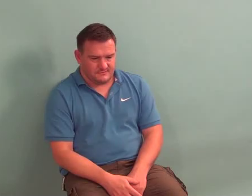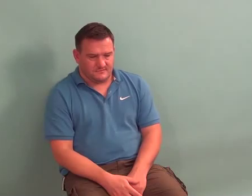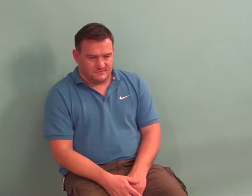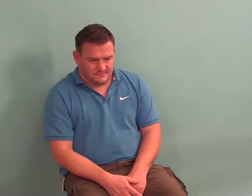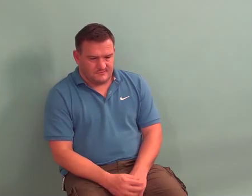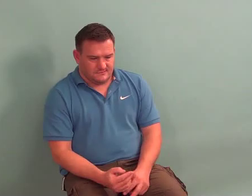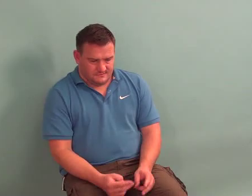Zwiedzają.